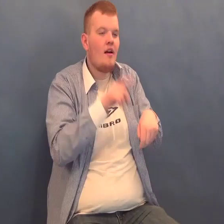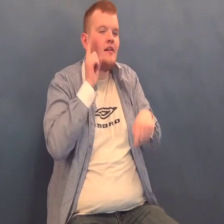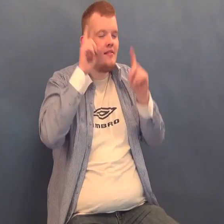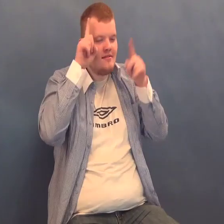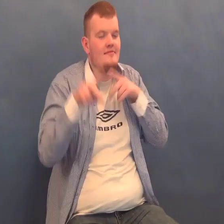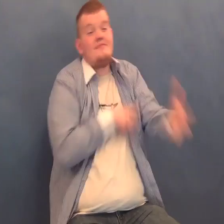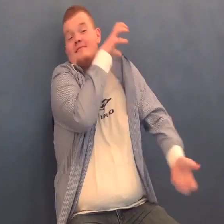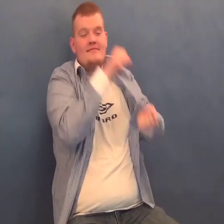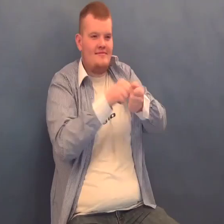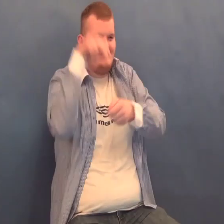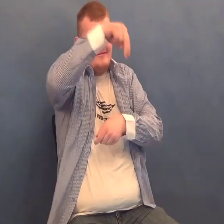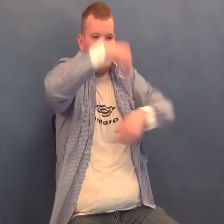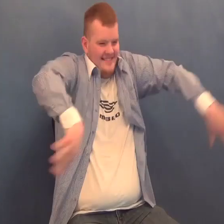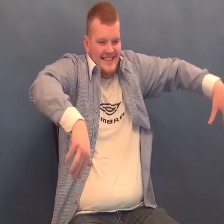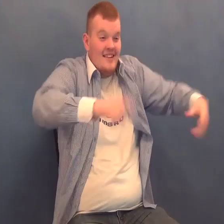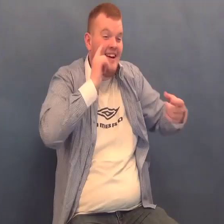A chłopak Myszka Miki widzi ten skaczący kombinezon i jest wystraszony.